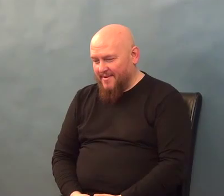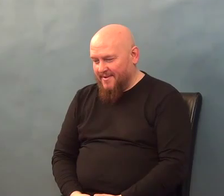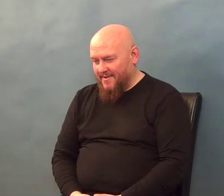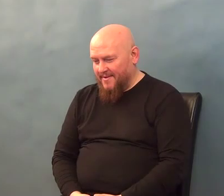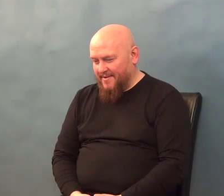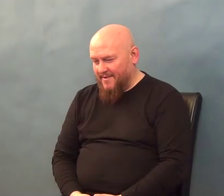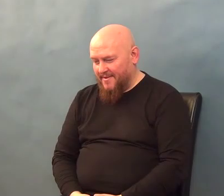Szukam.